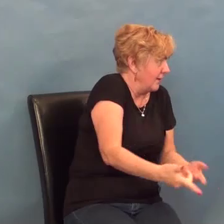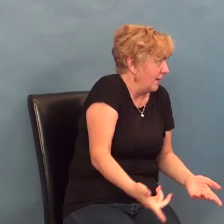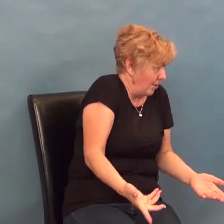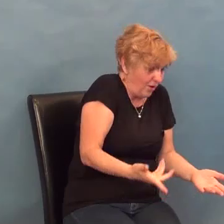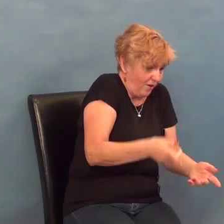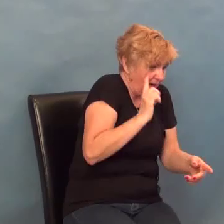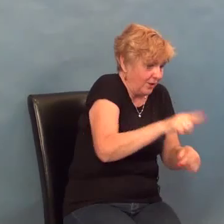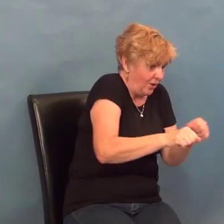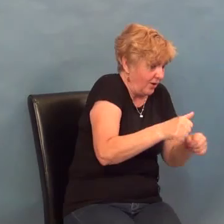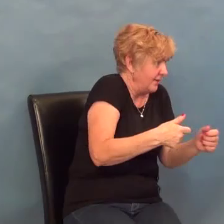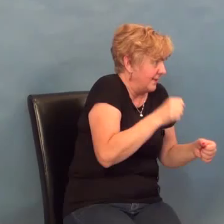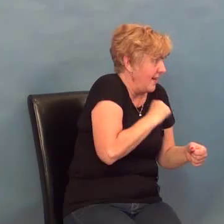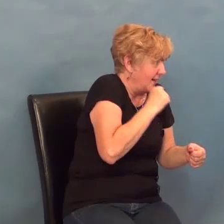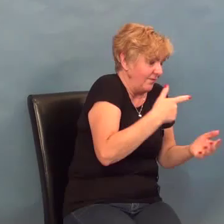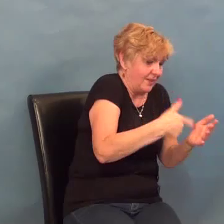Naprawdę to jest stary rok, dwa tysiące jedenasty.